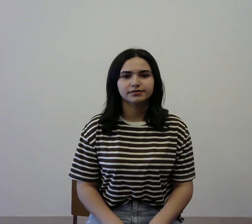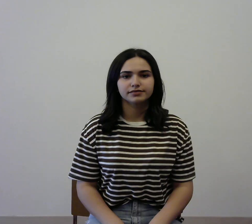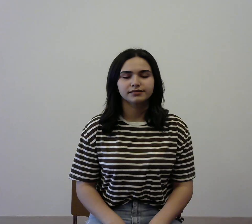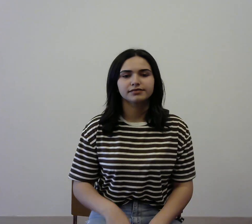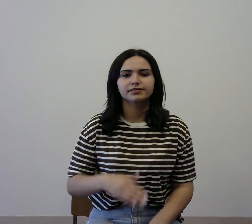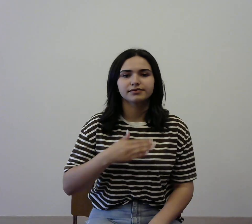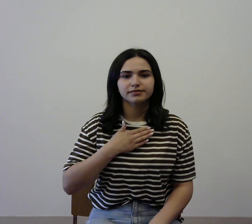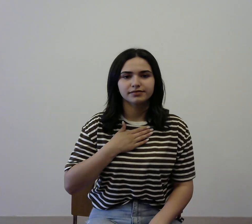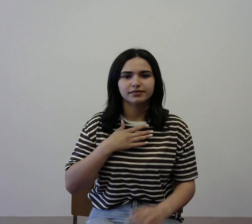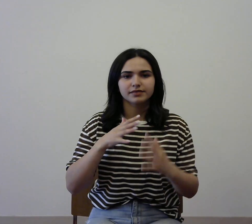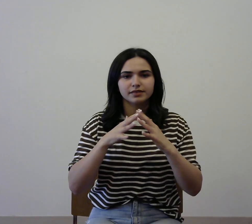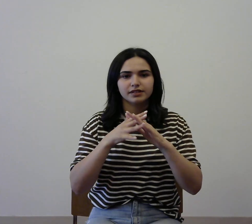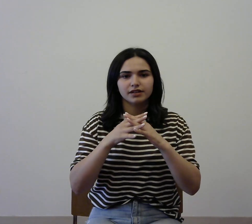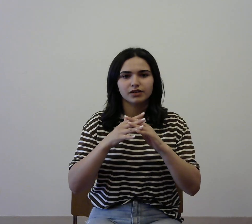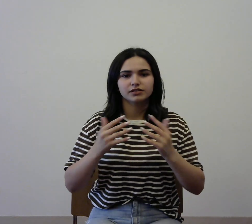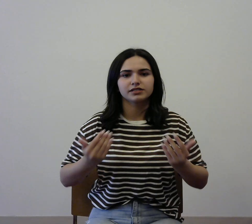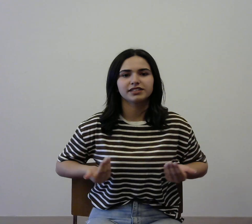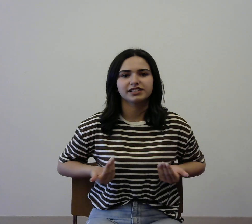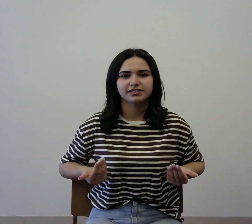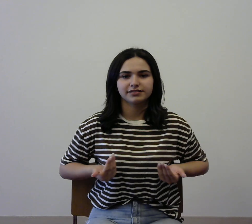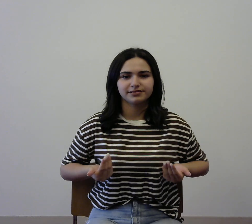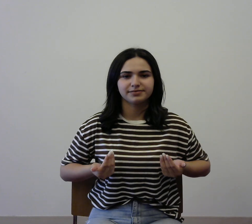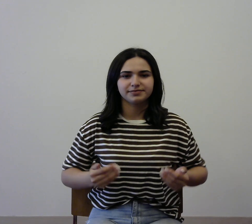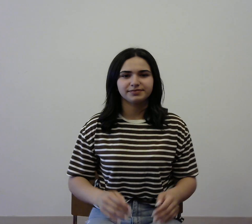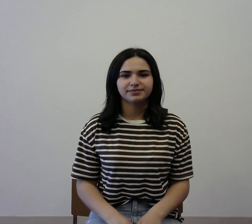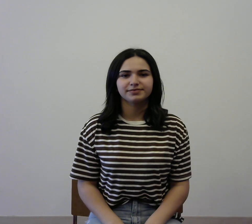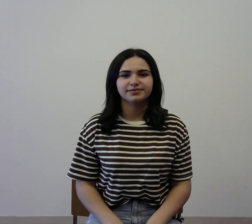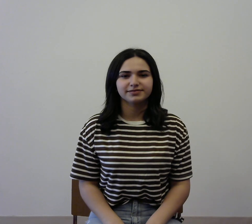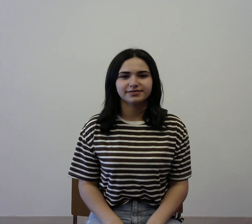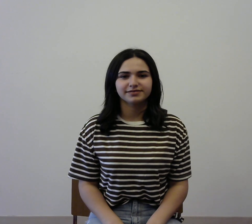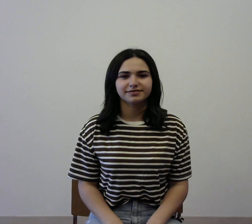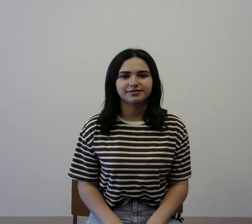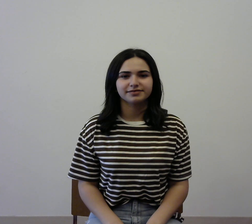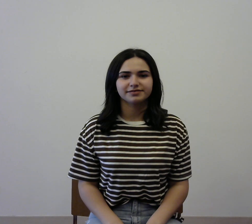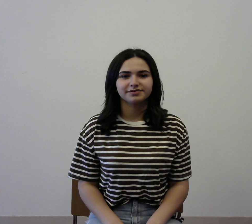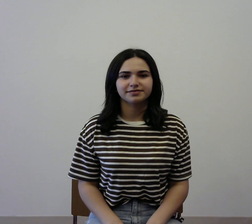Mən rayonda yaşayıram